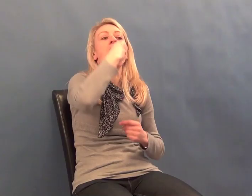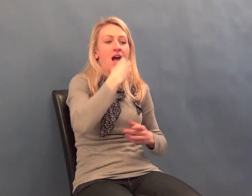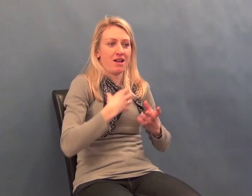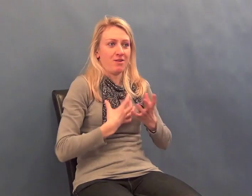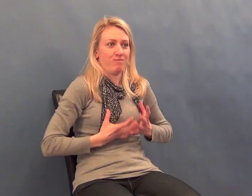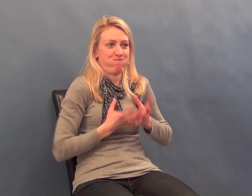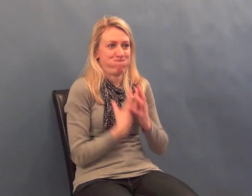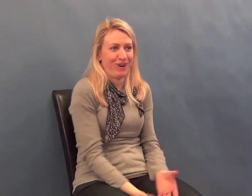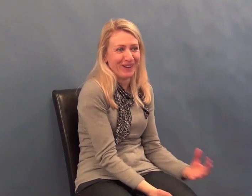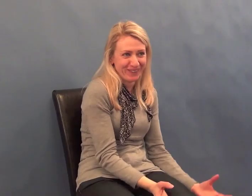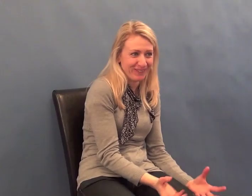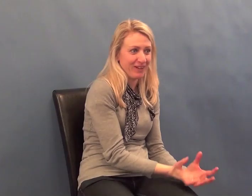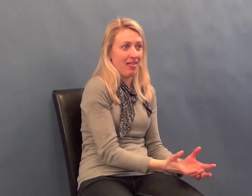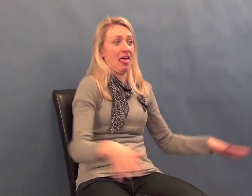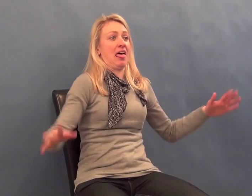Kula obciąża kota i ten wypada z rynny, niezdarnie machając łapkami.